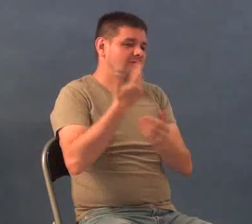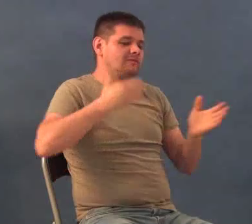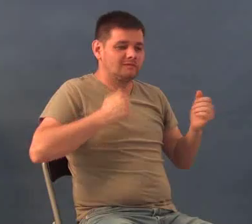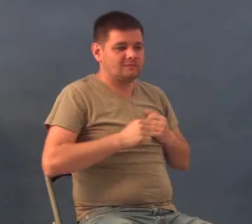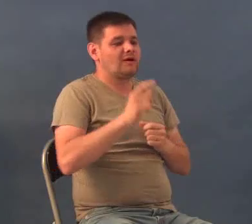Zakłada plecak.